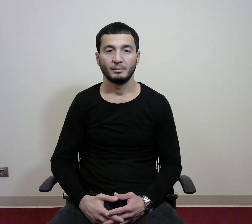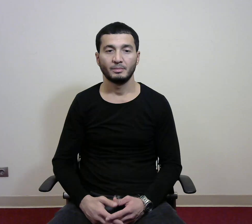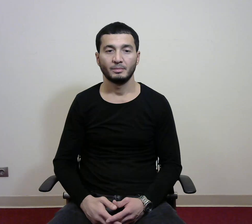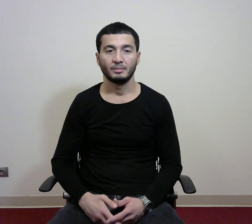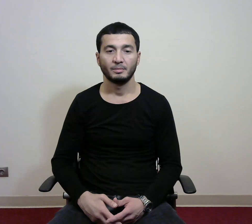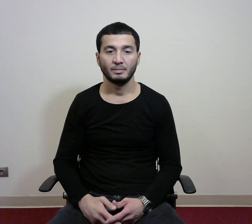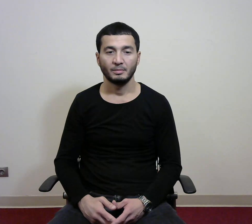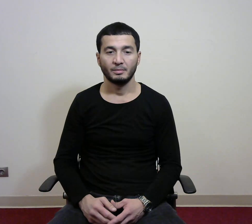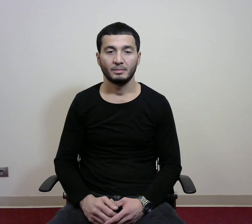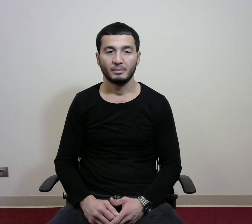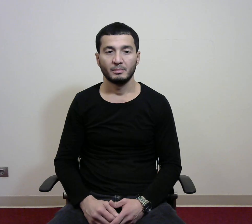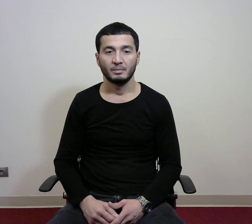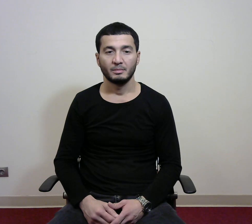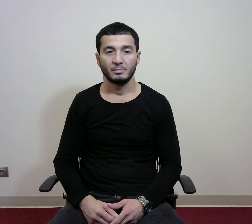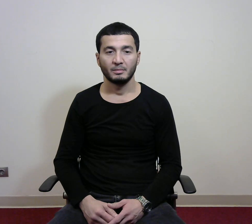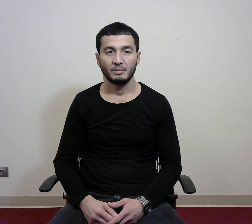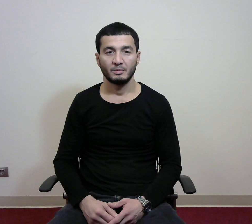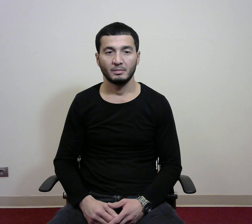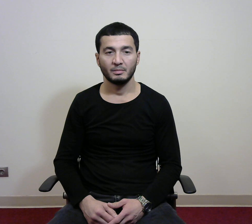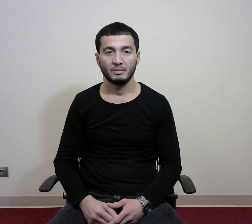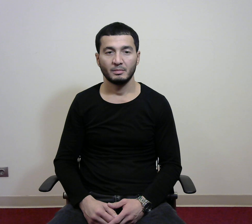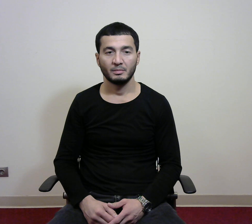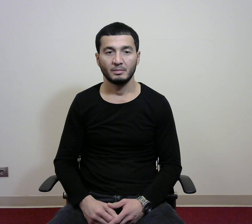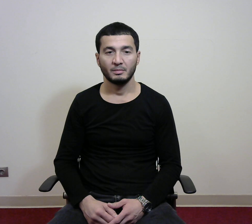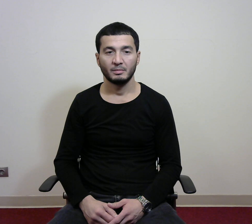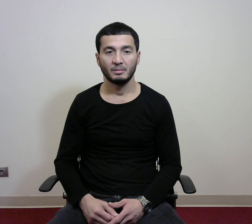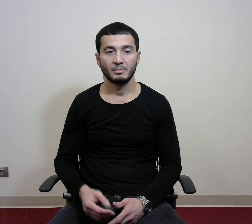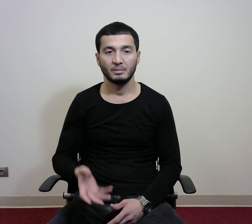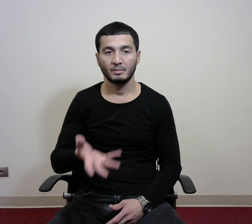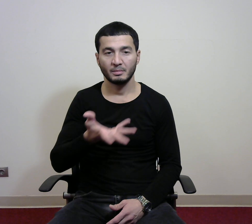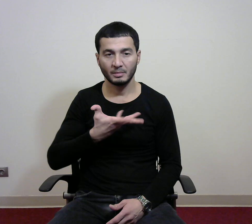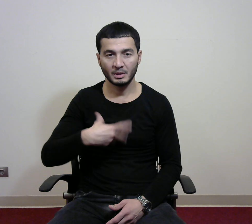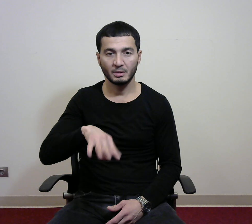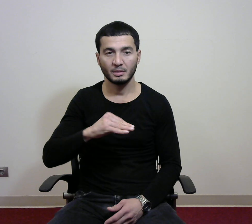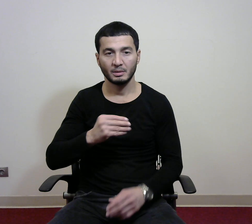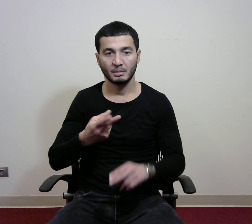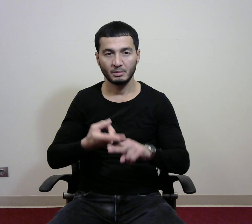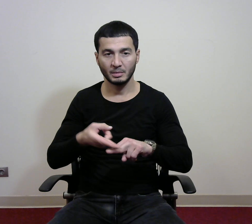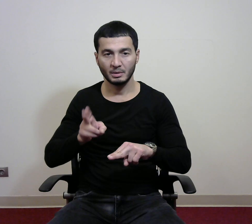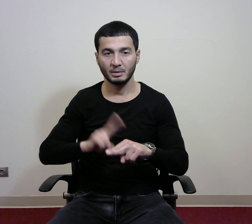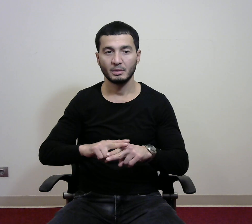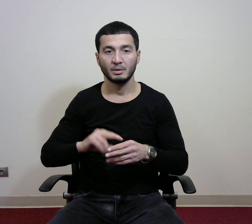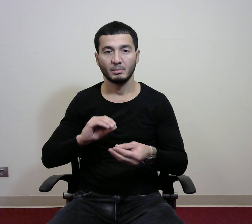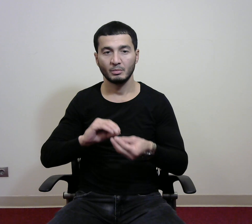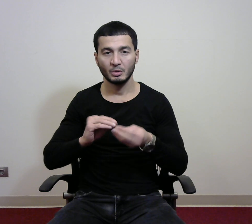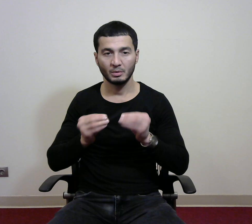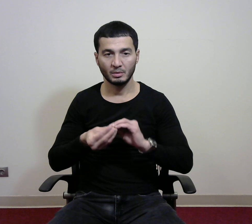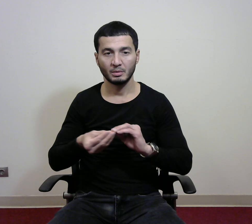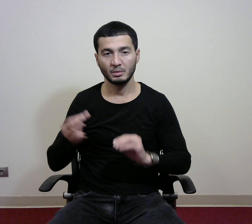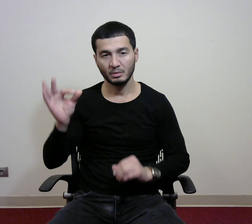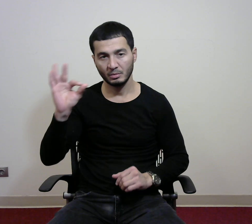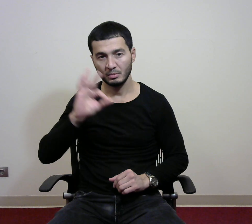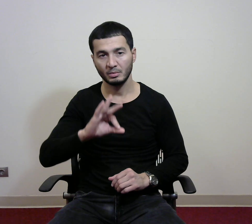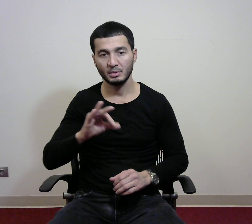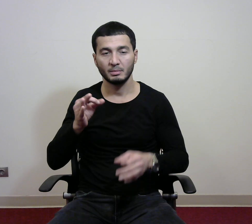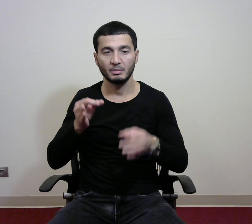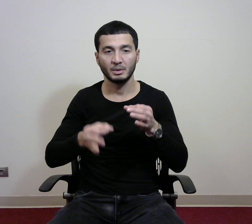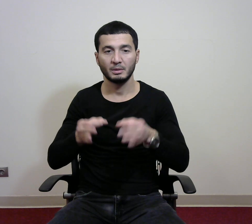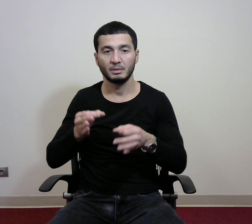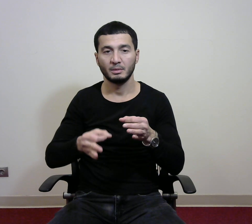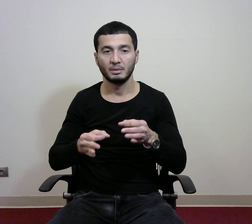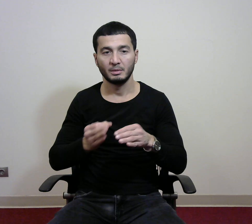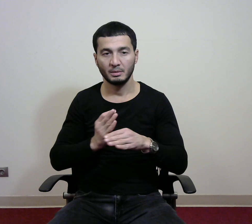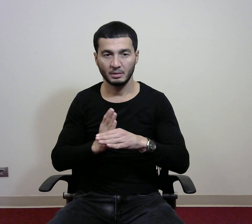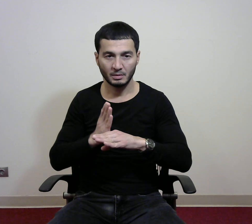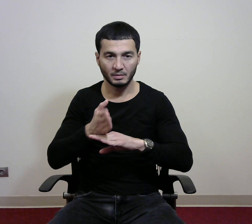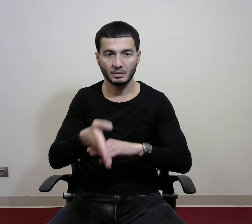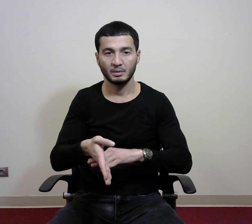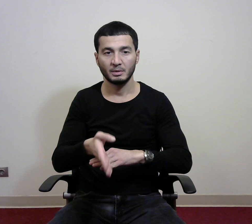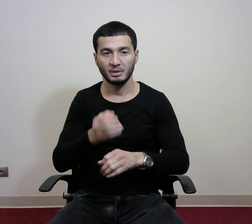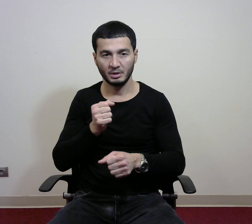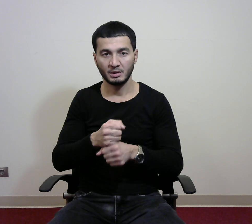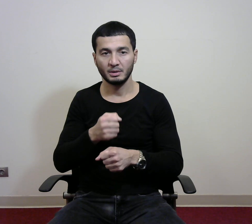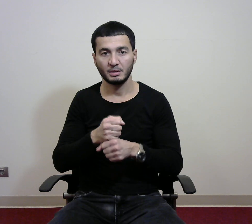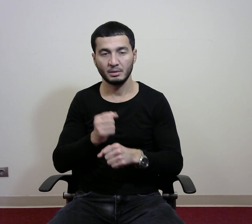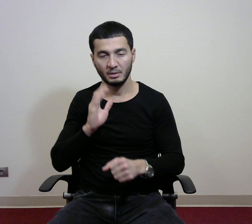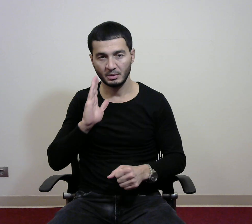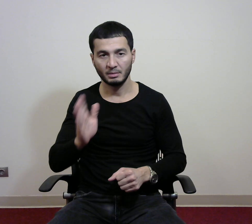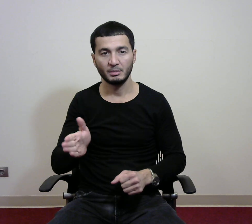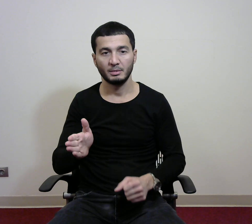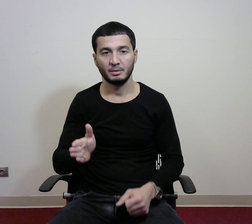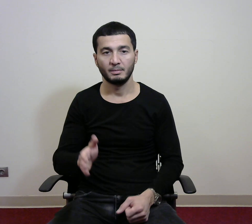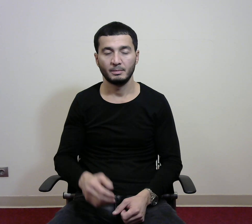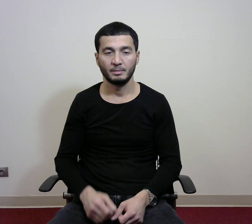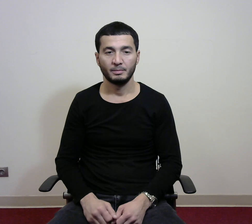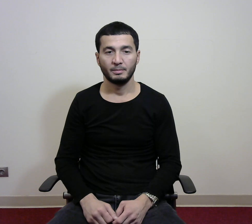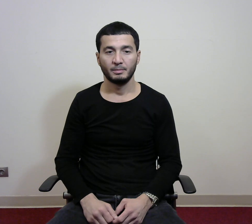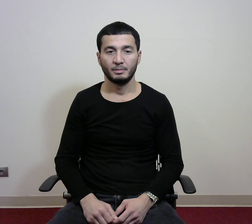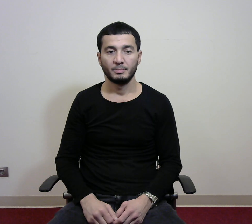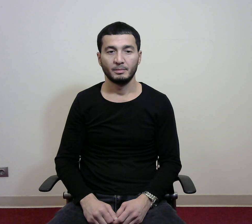Biz bu məsələ ilə bağlı məhkəməyə müraciət edəcəyik